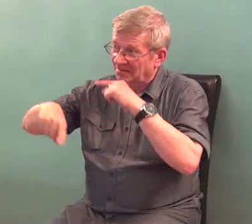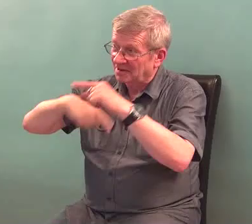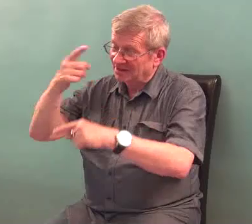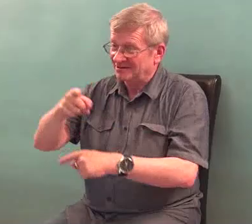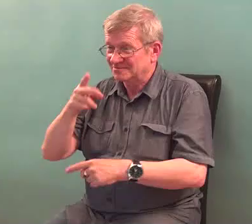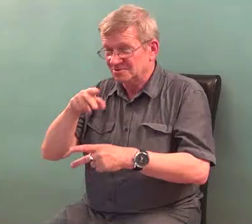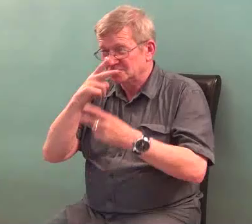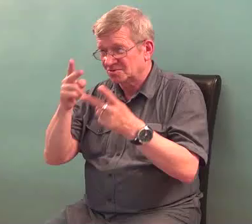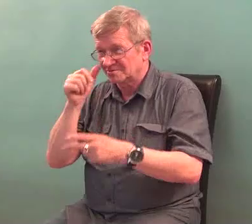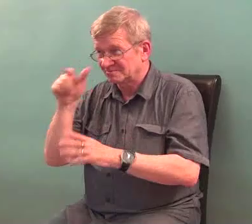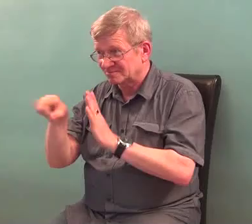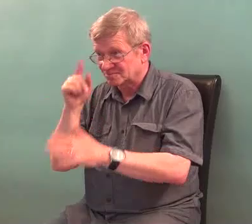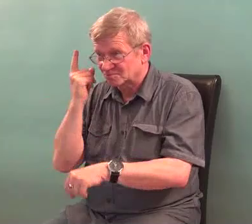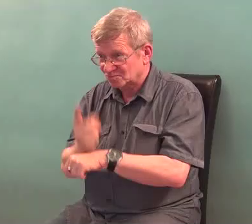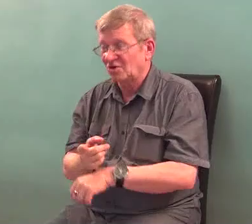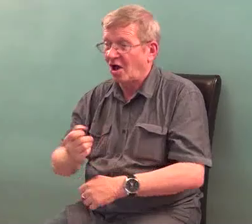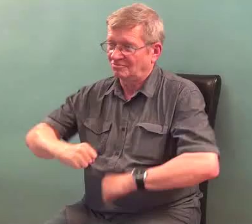Ty musisz szukać dziewczyny i jak ci się ją uda wybrać, będzie fajnie.